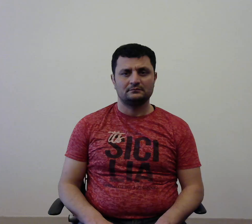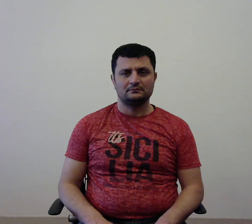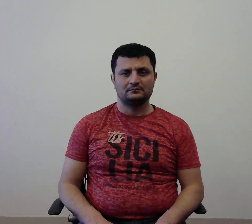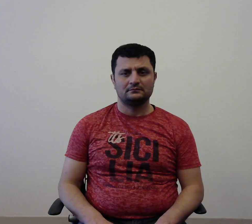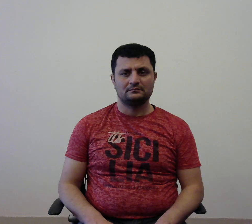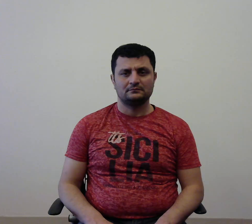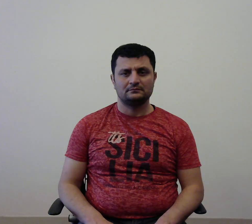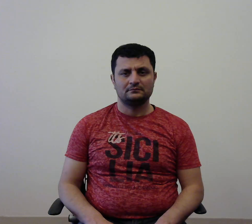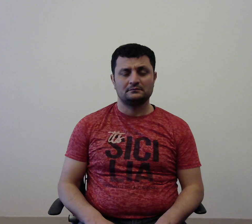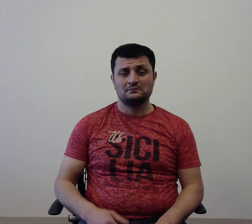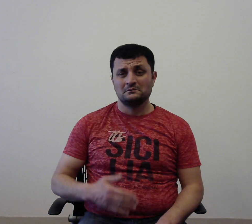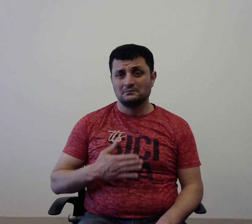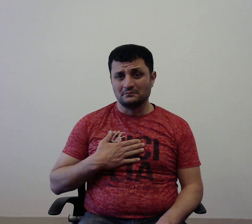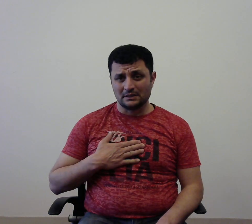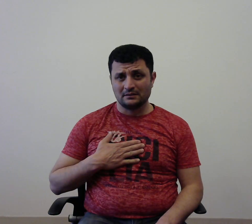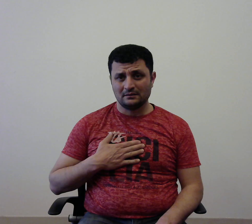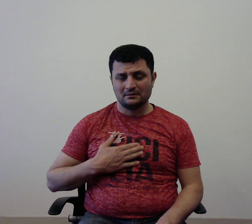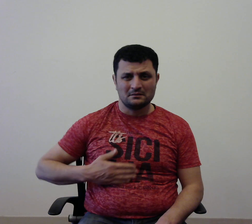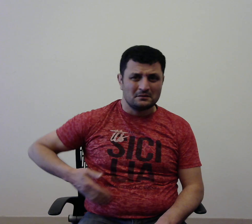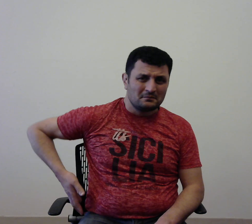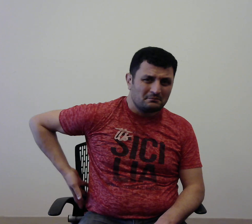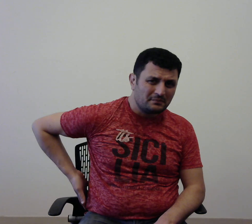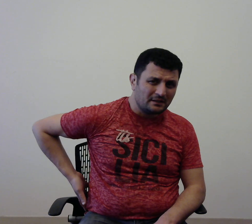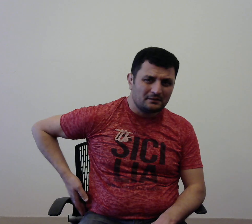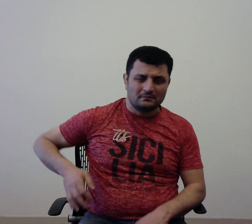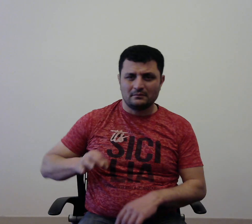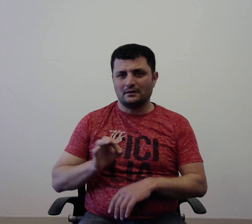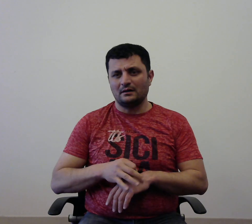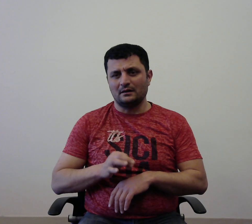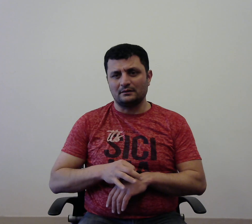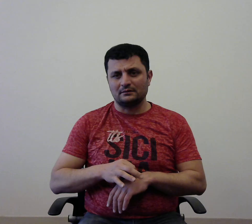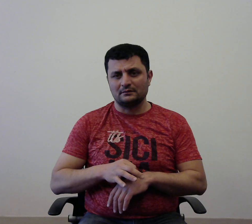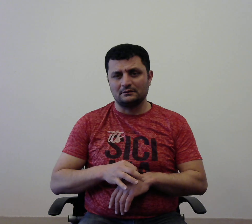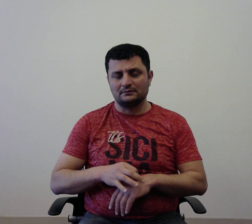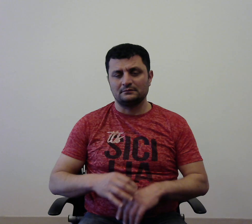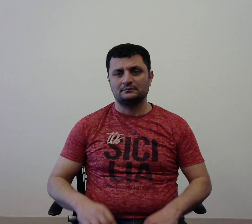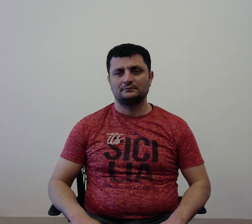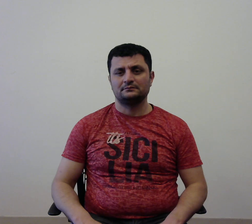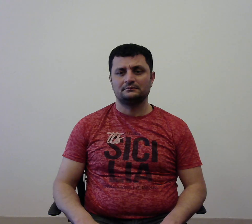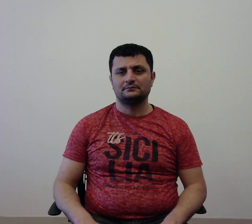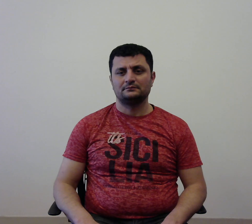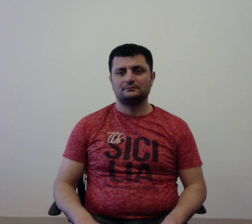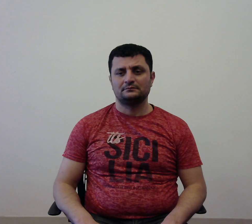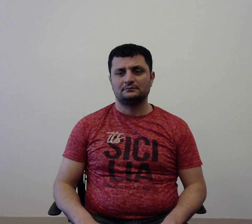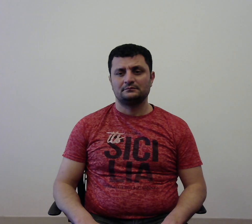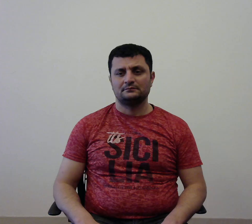Mənim belim ağrıyır